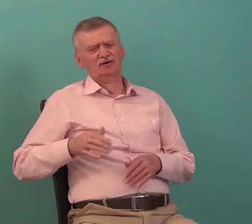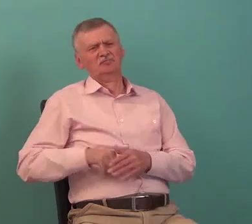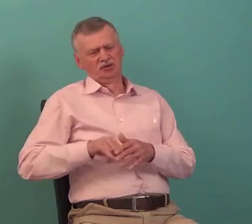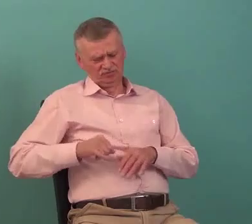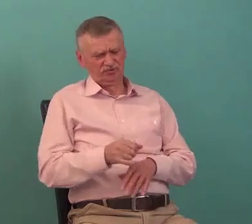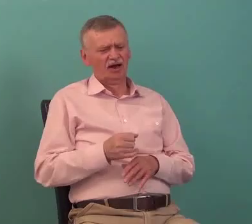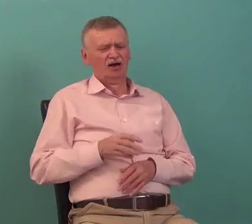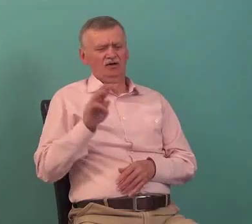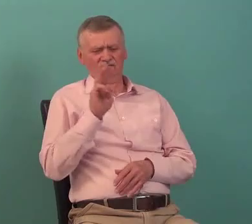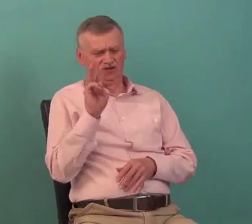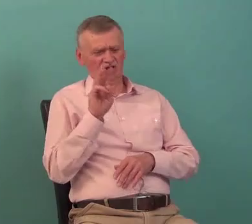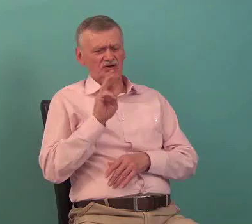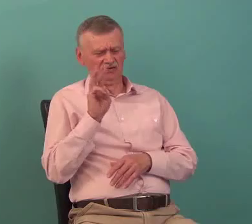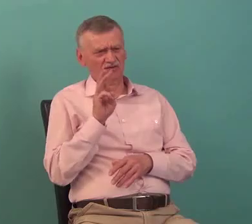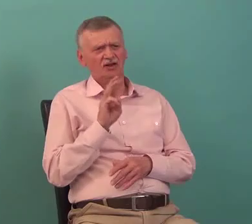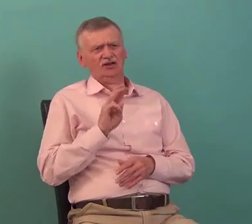A we wtorek...